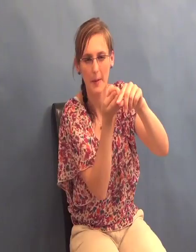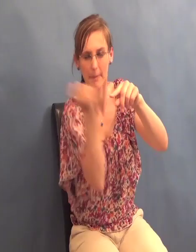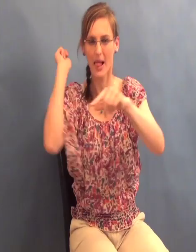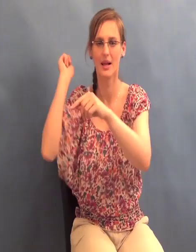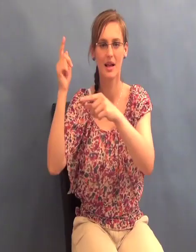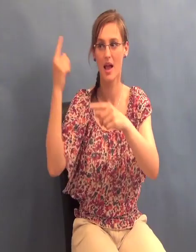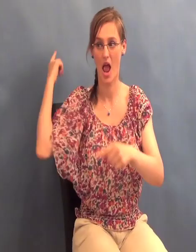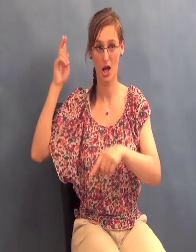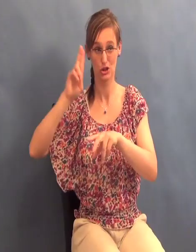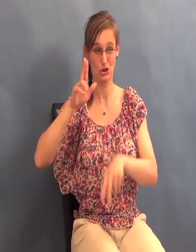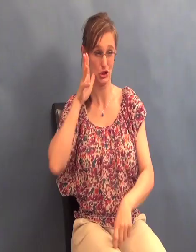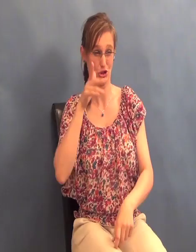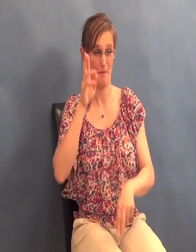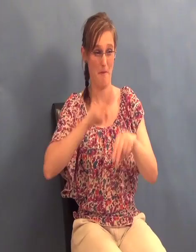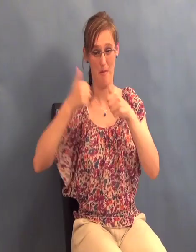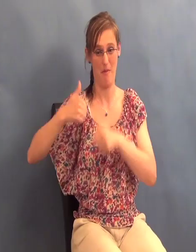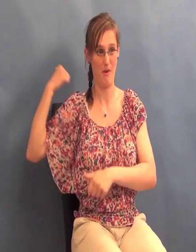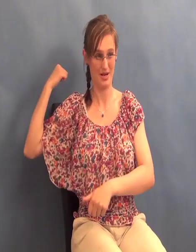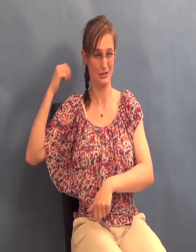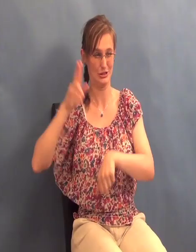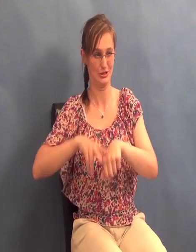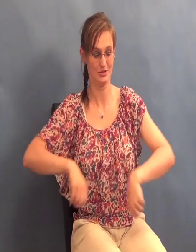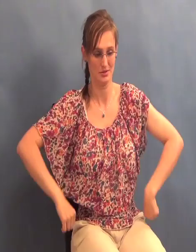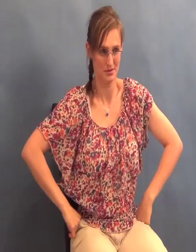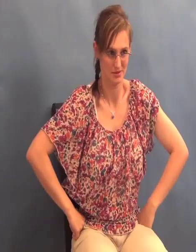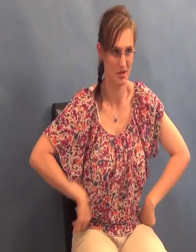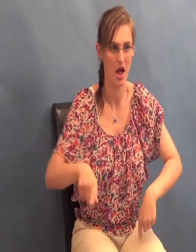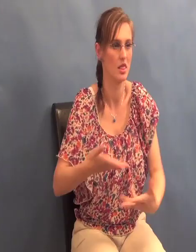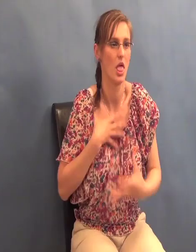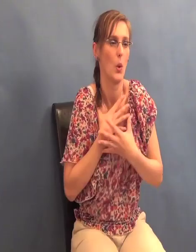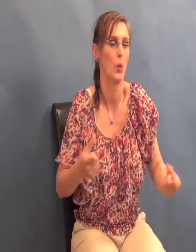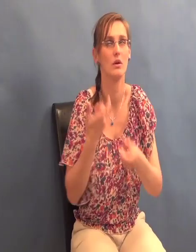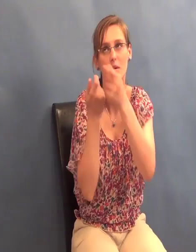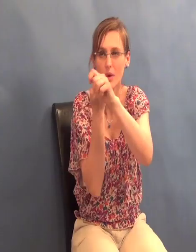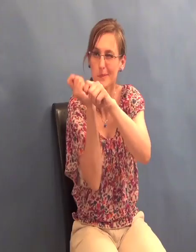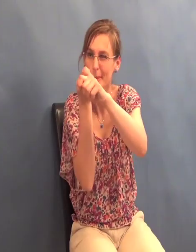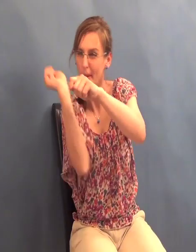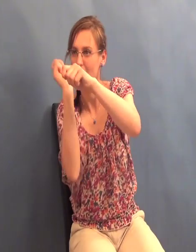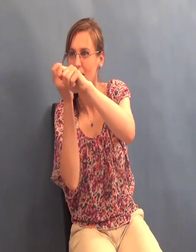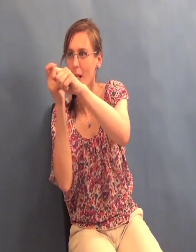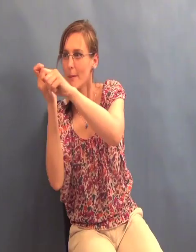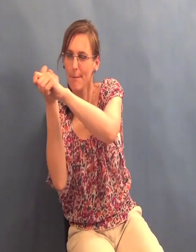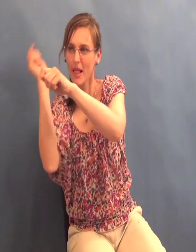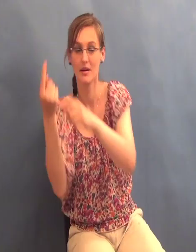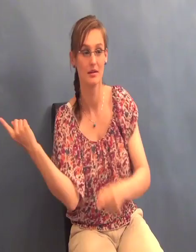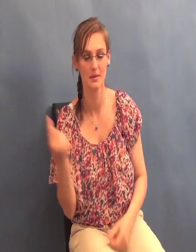A z tyłu stoi policjant i się na niego patrzy, ale Chaplin nie jest tego świadomy, odcina tę masę z okna i rzuca ją za siebie aż w końcu trafia policjanta w twarz.